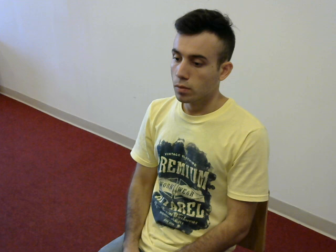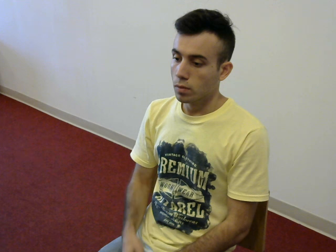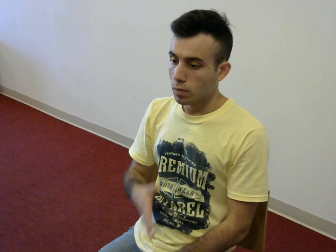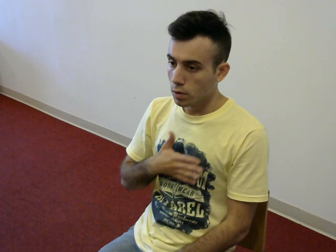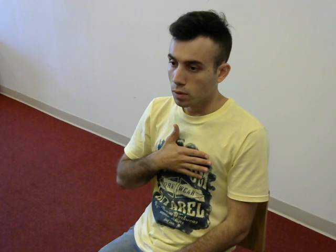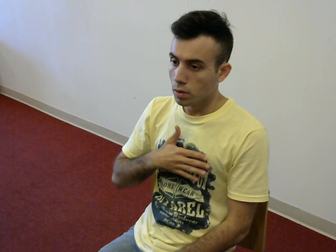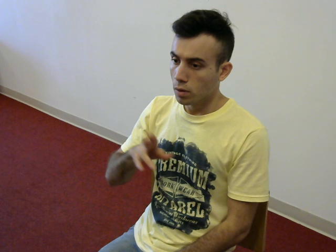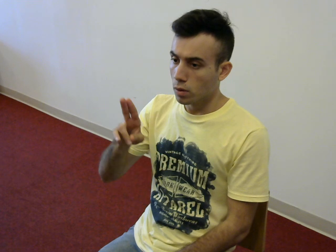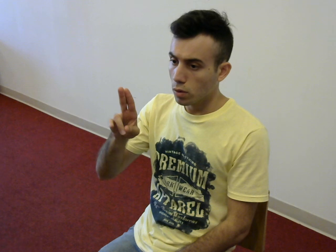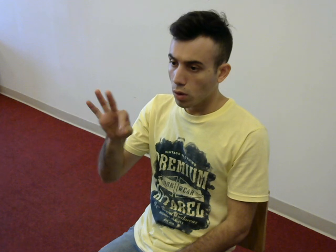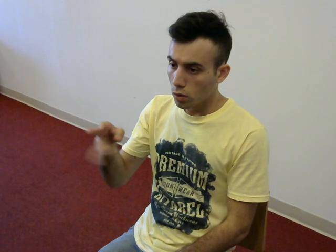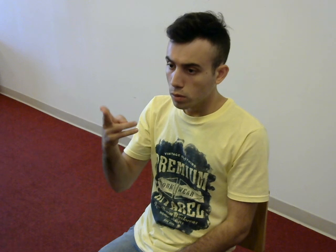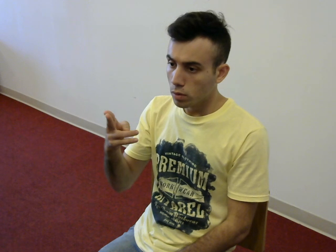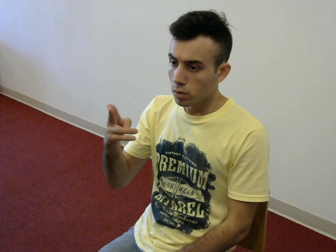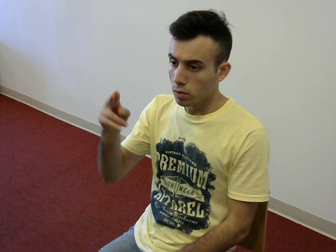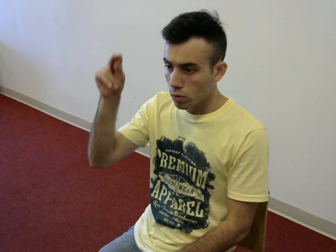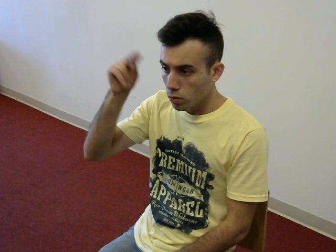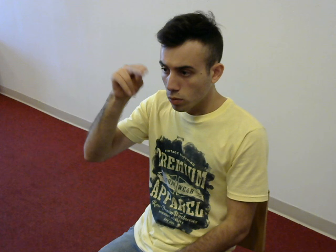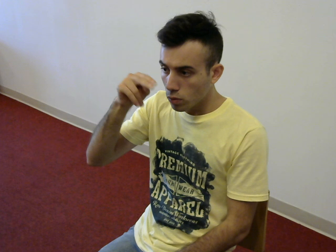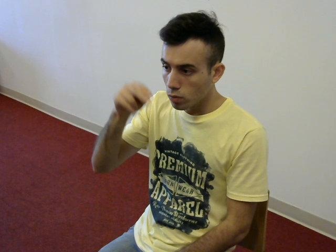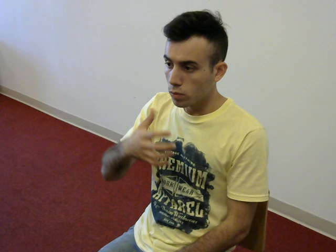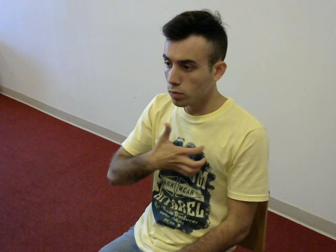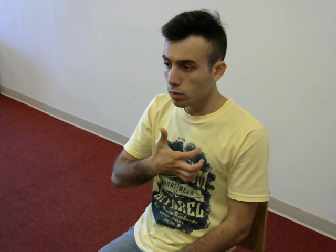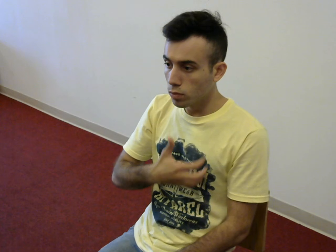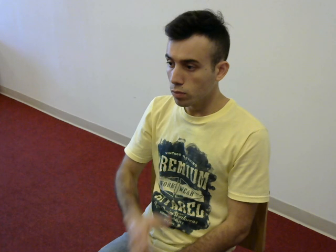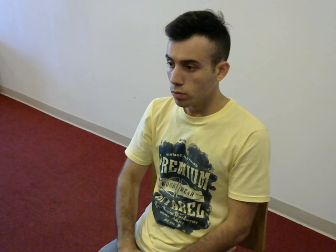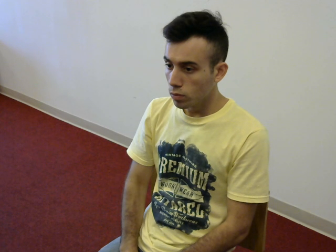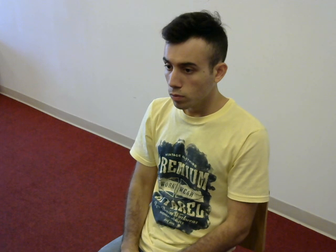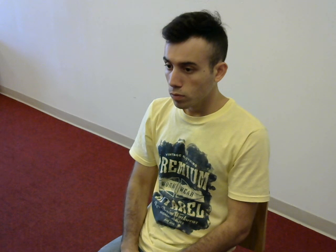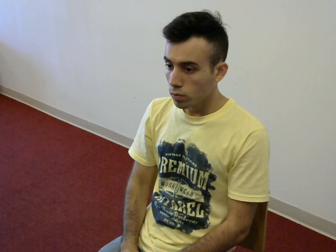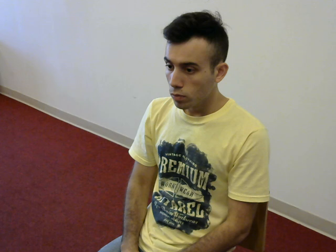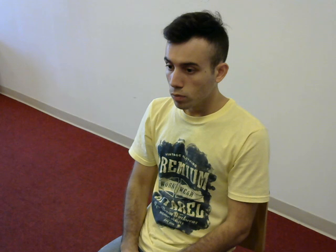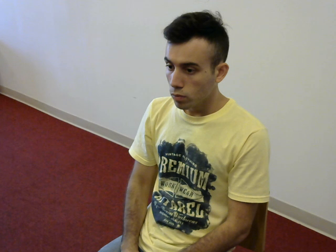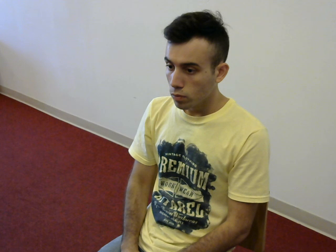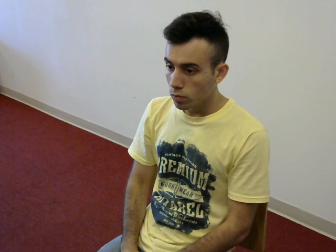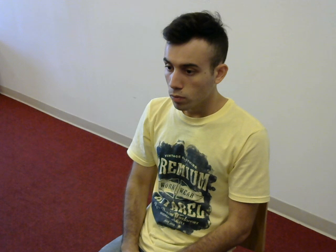Mən kodlaşdırma öyrənmək istəyirəm